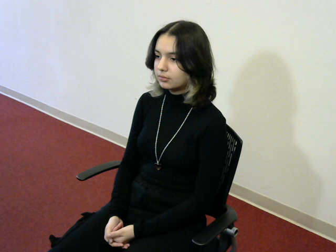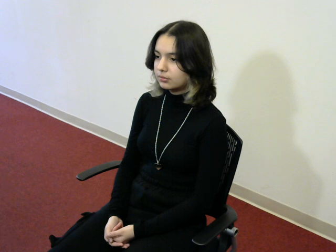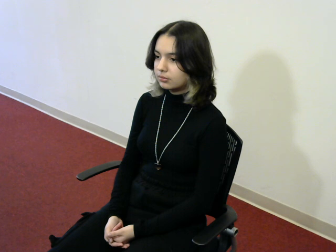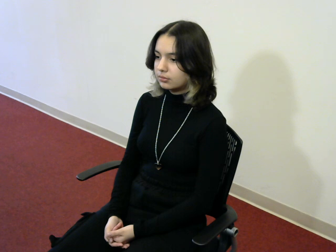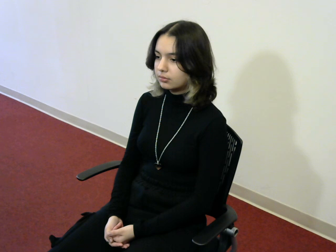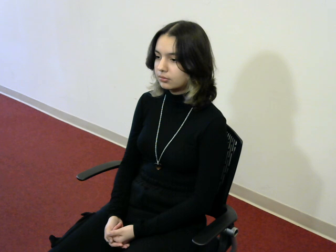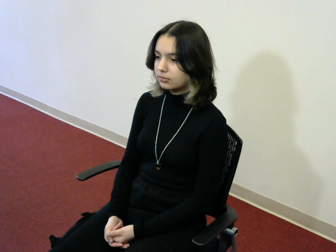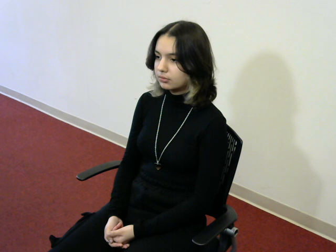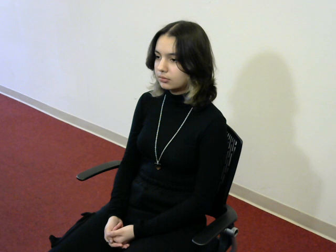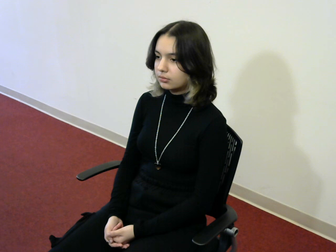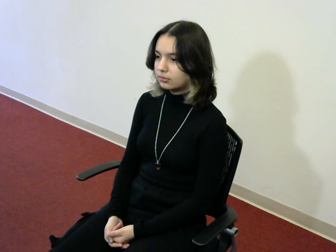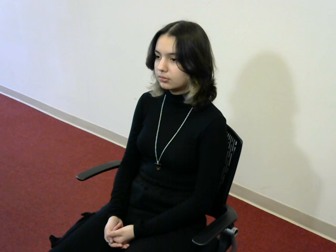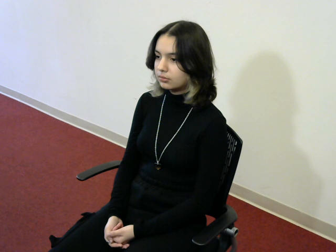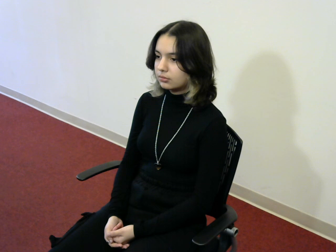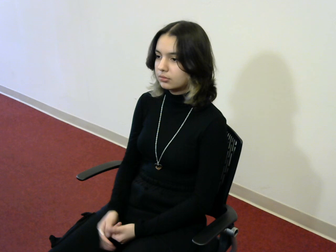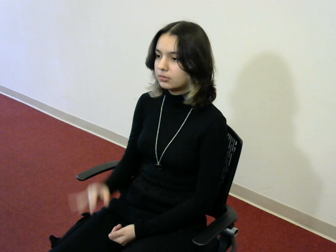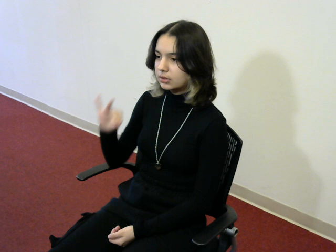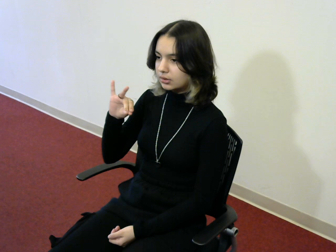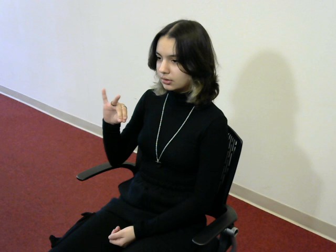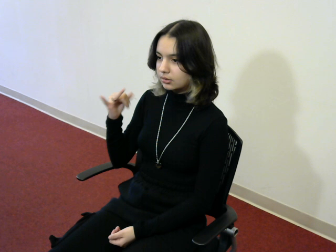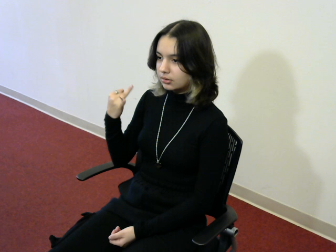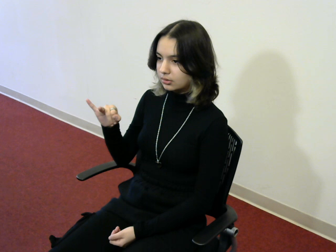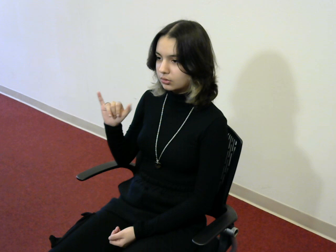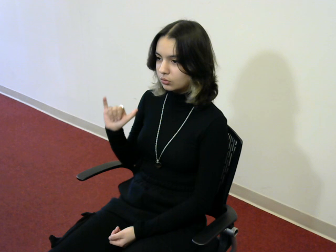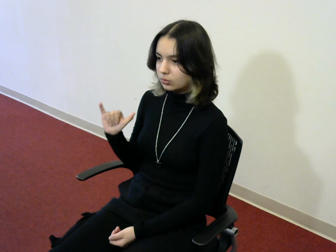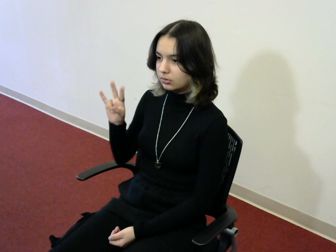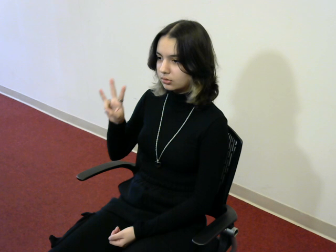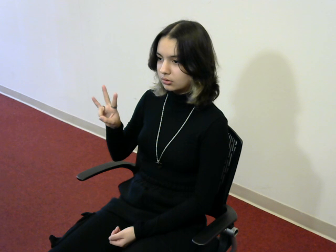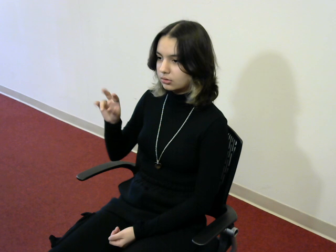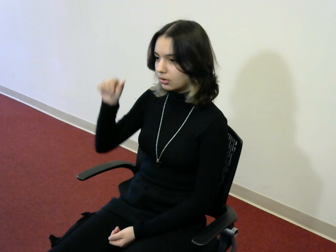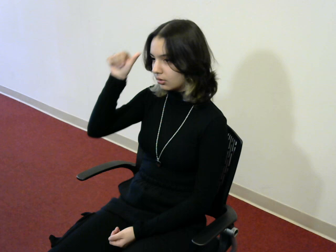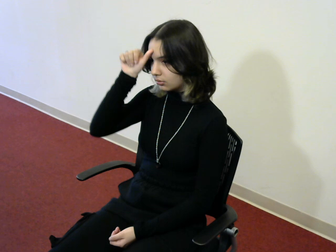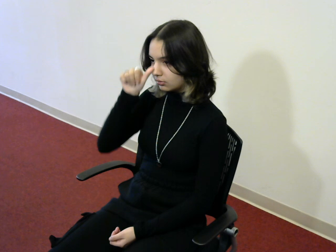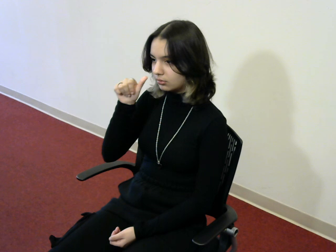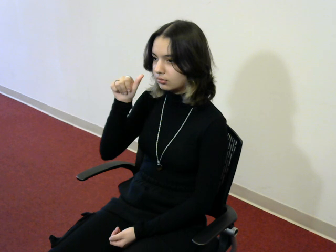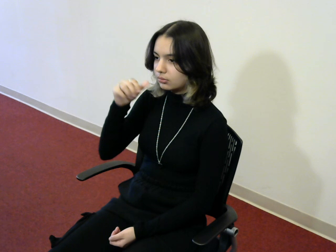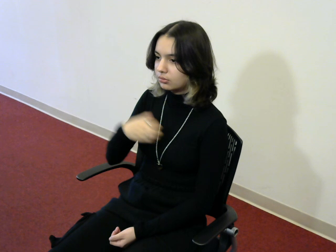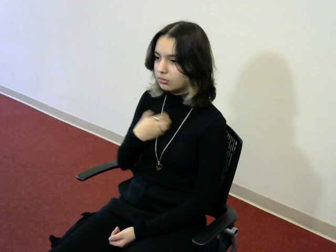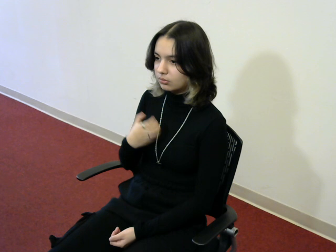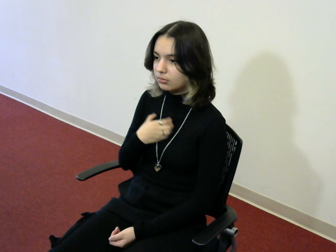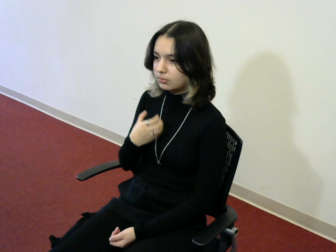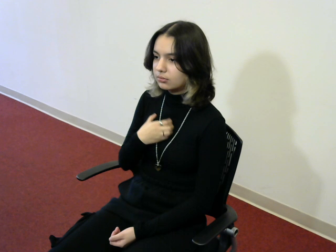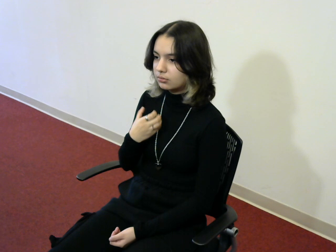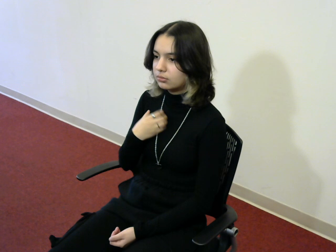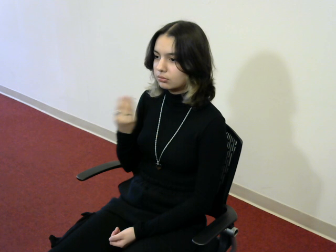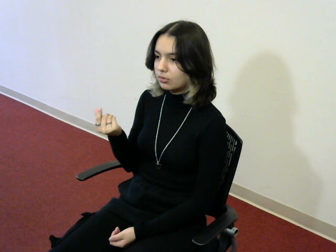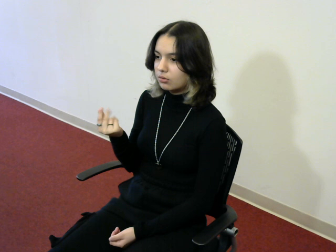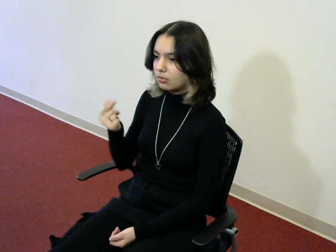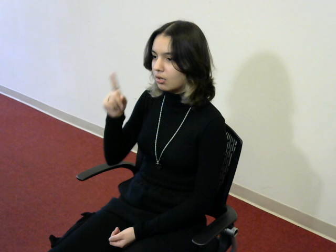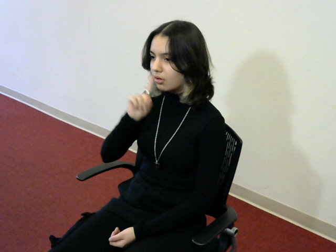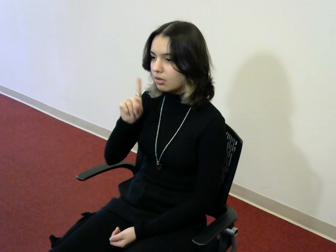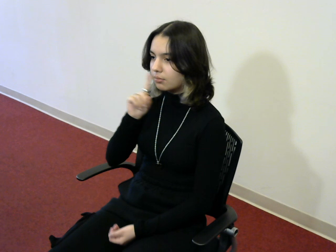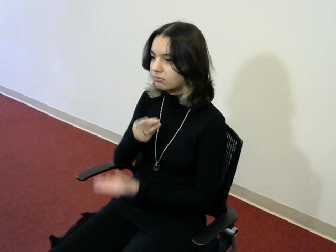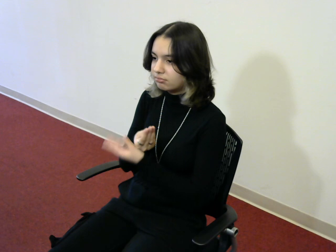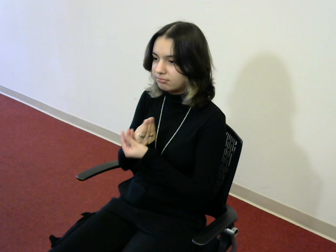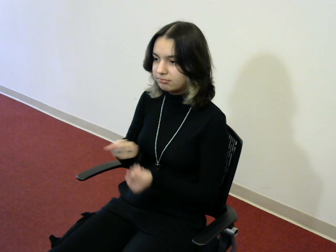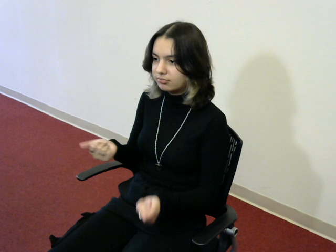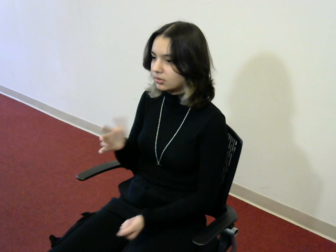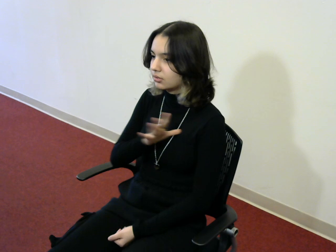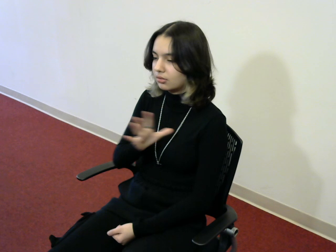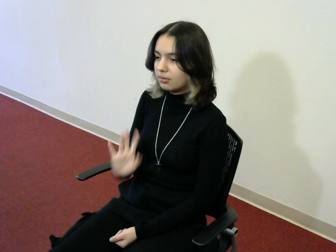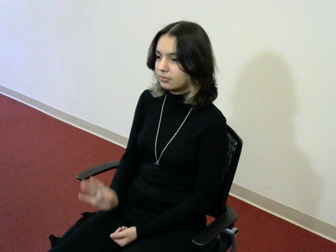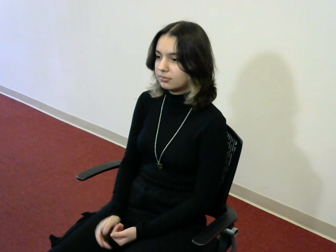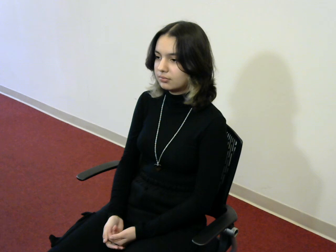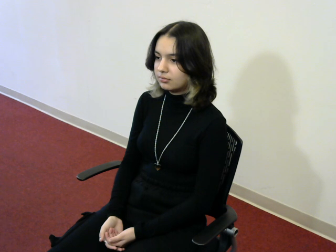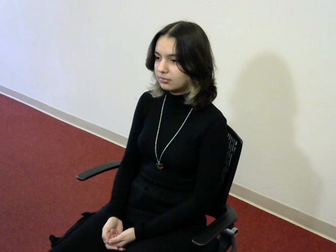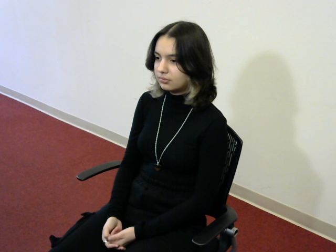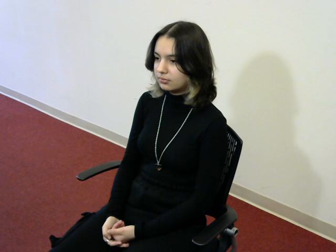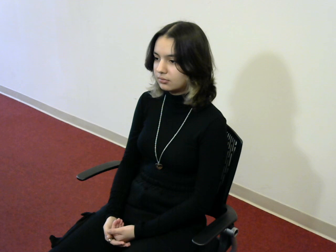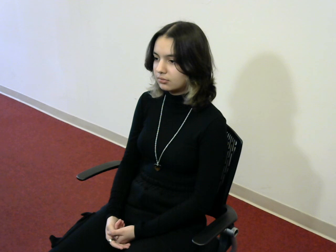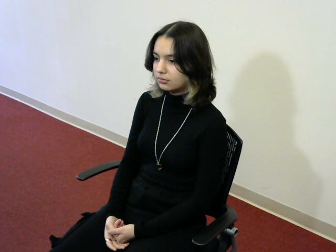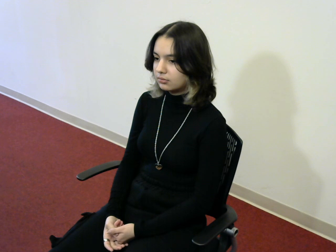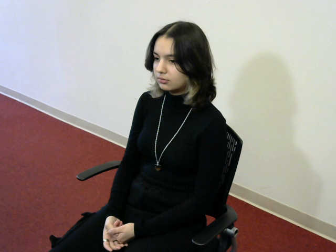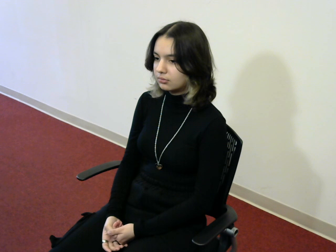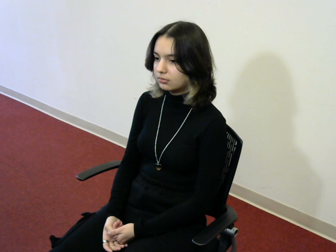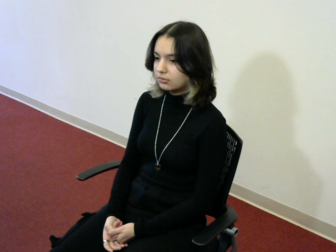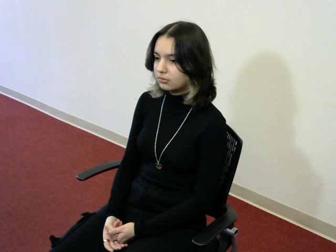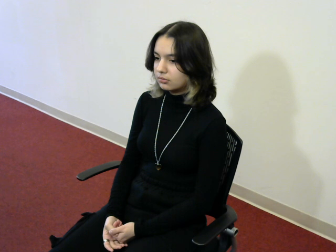İyun ayının sosial müavinətləri hələ ki, ödənilməyib